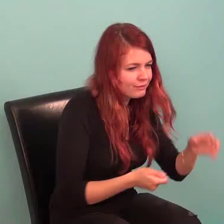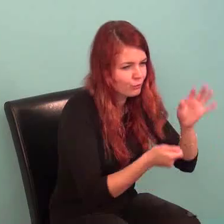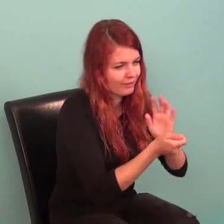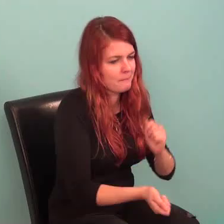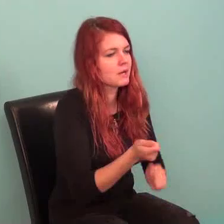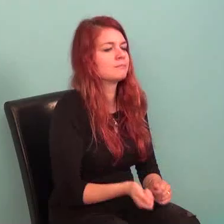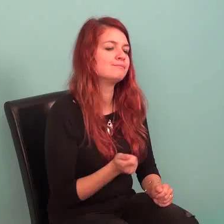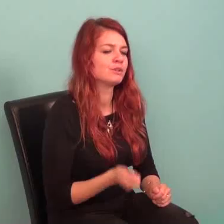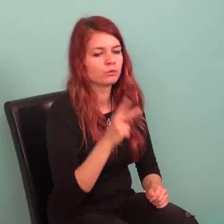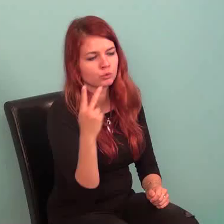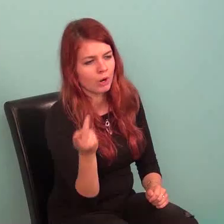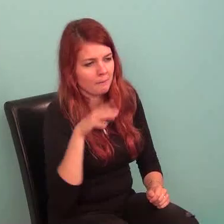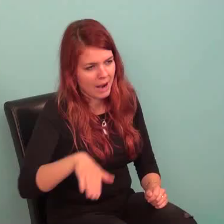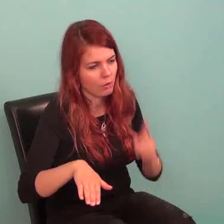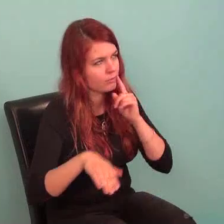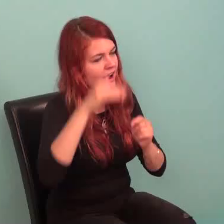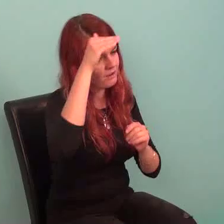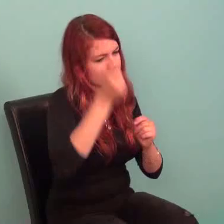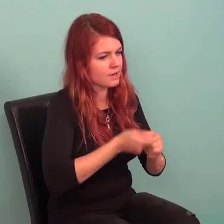Więc ten odbija piłeczkę, następny chłopak, drugi jest niższy, a ten odbijający piłeczkę jest wyższy.